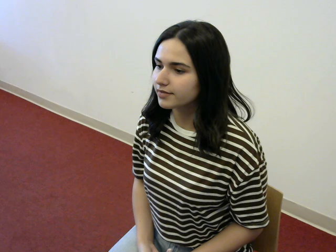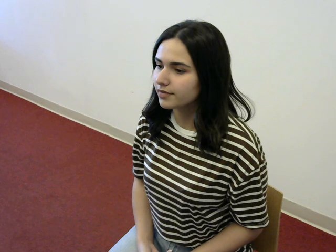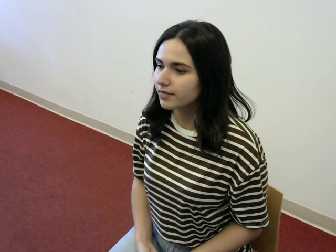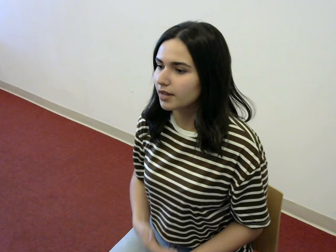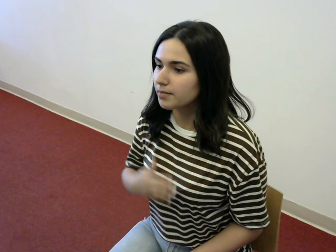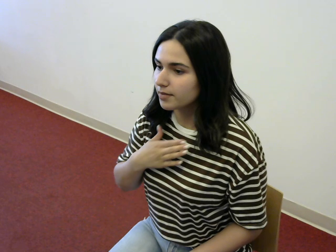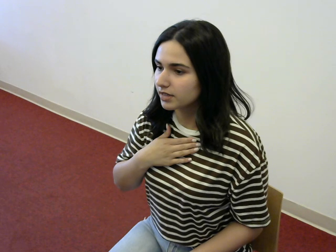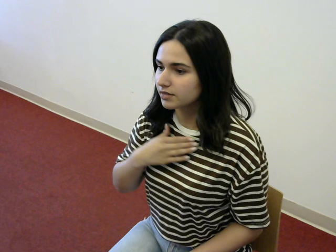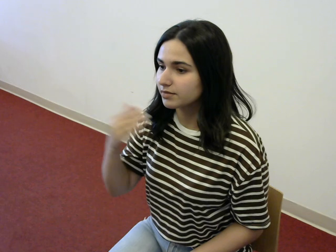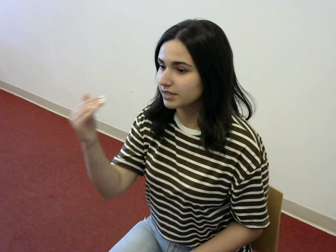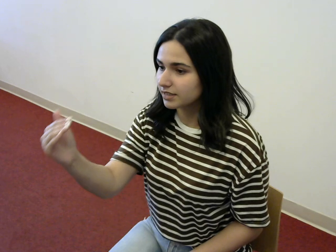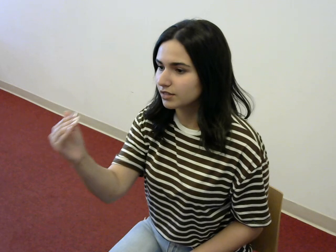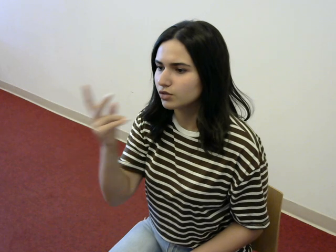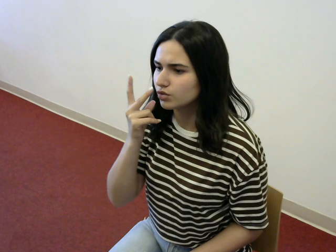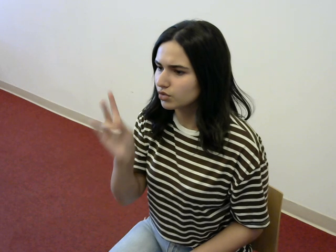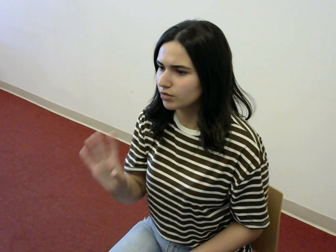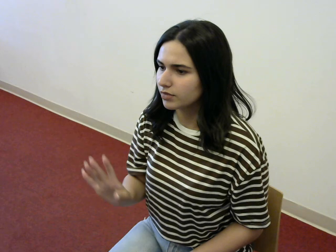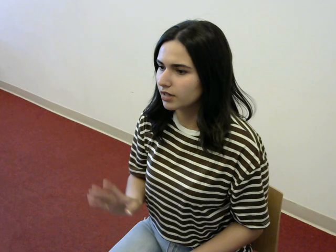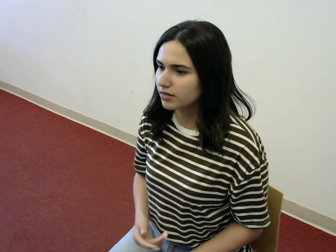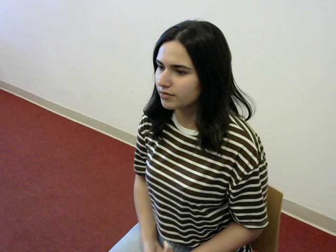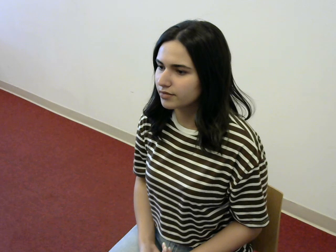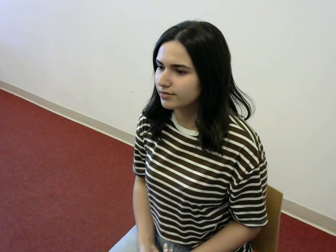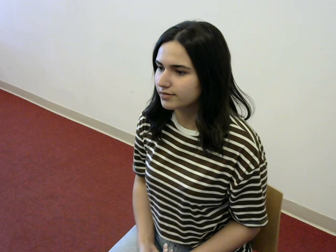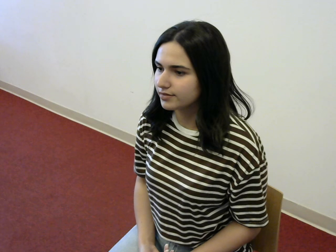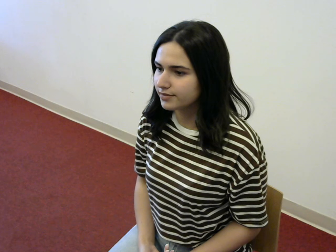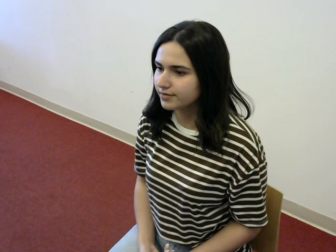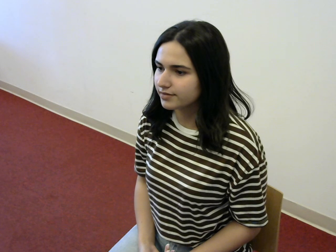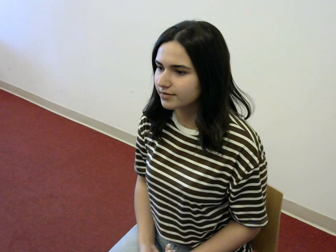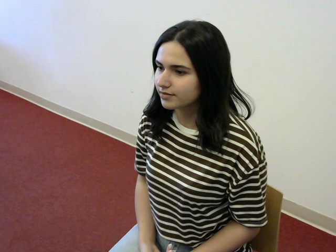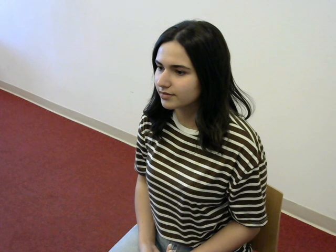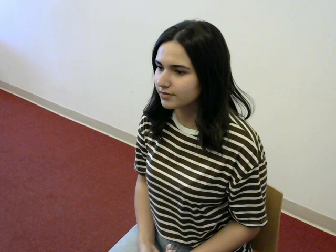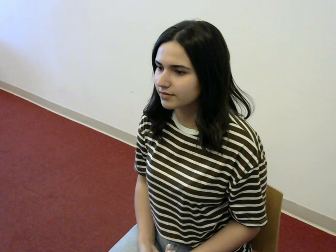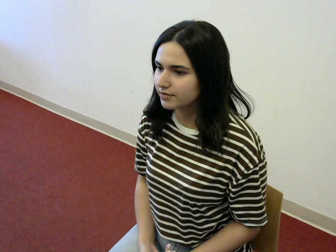Mən sizi görmürəm